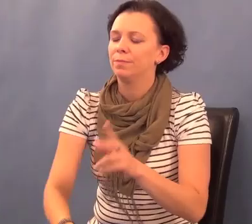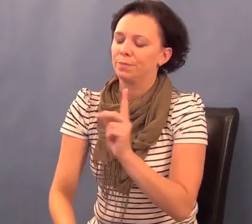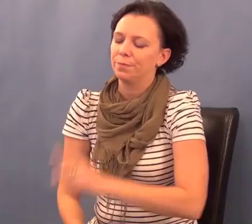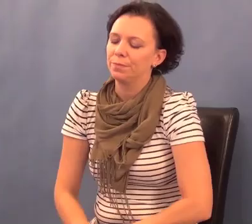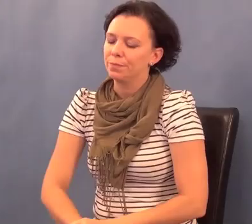Tak, uwaga.